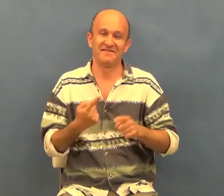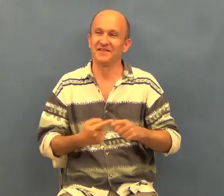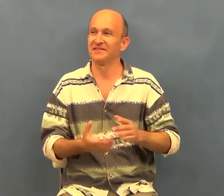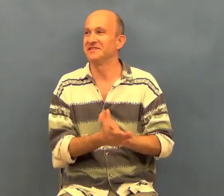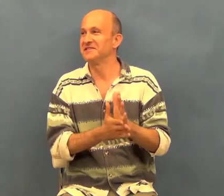Kawał.